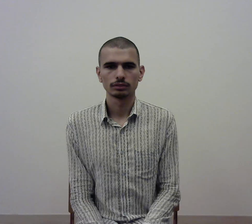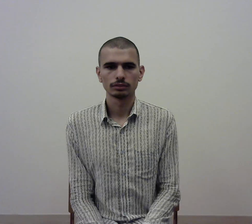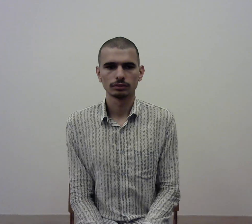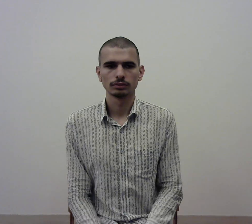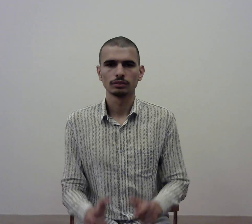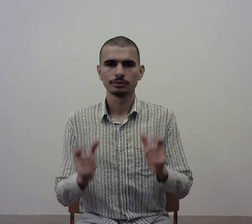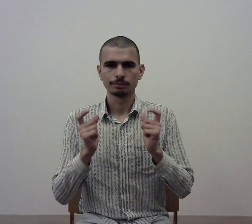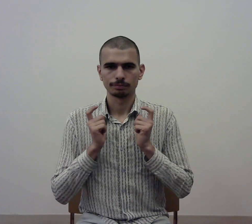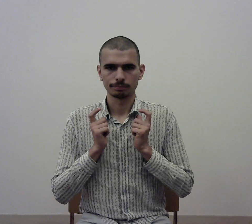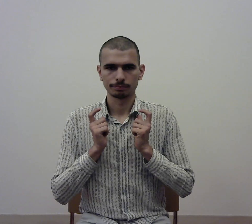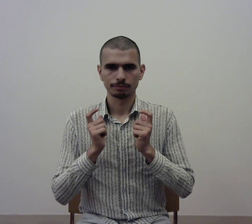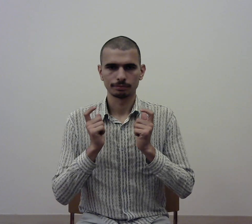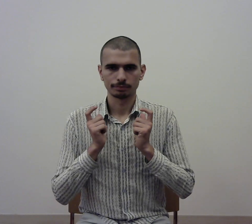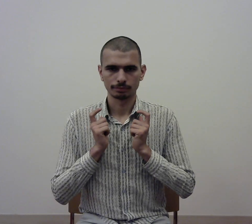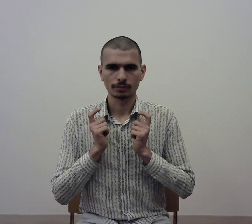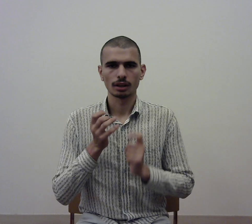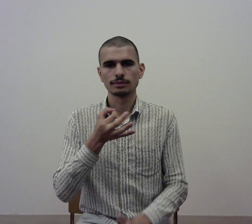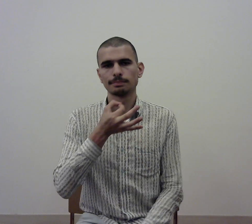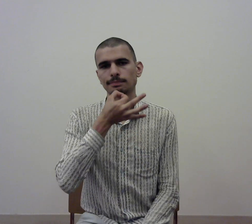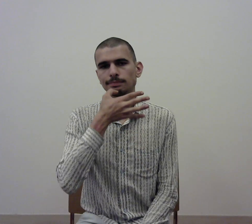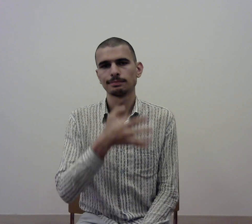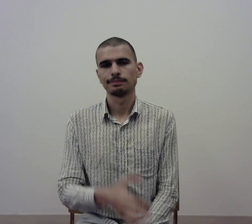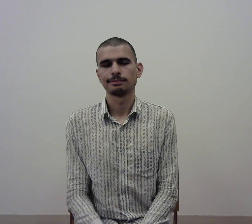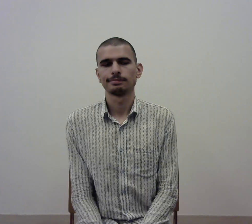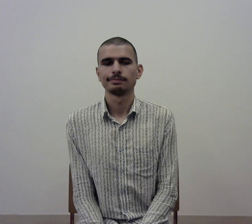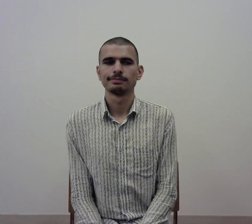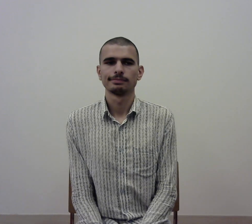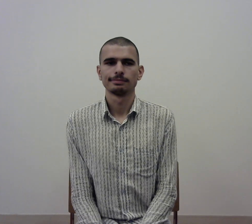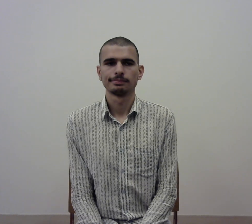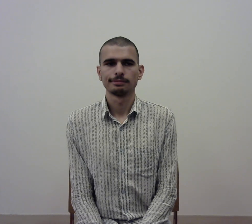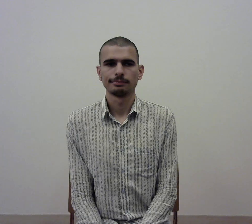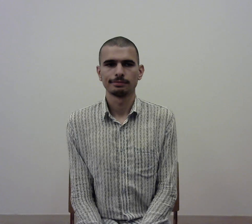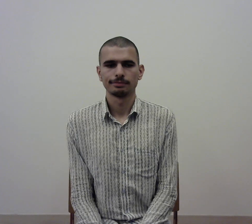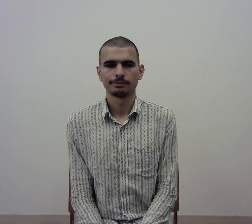Köynəyim xoşuna gəlir?